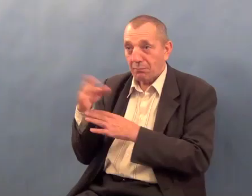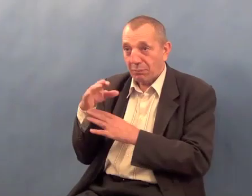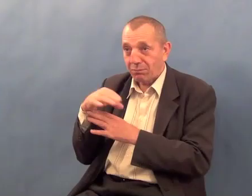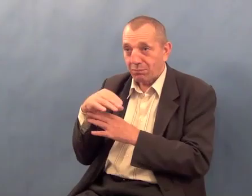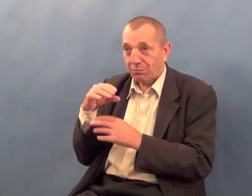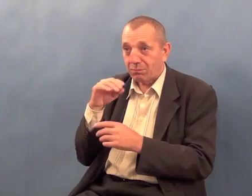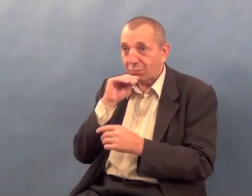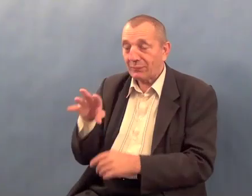Ryba?